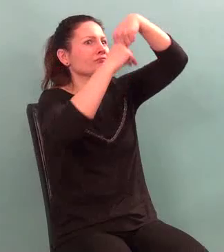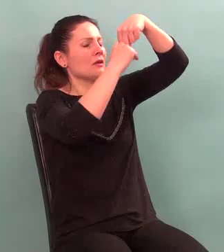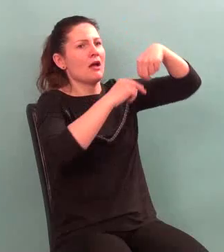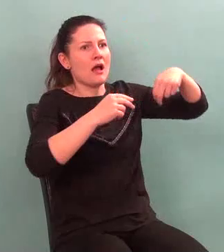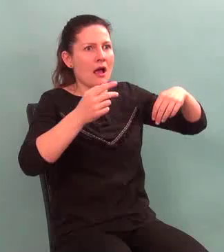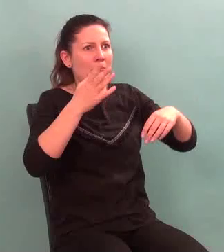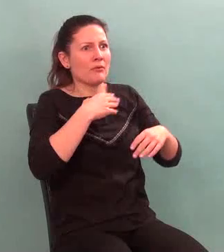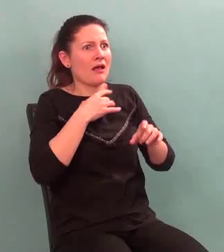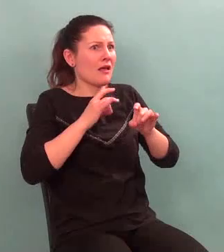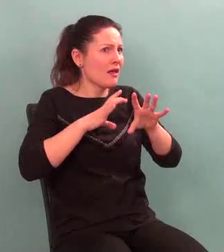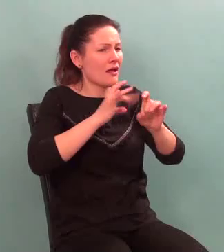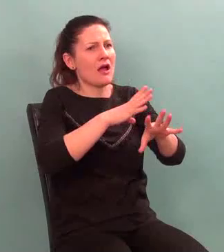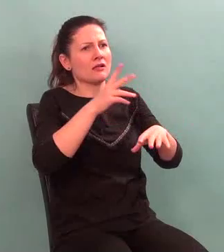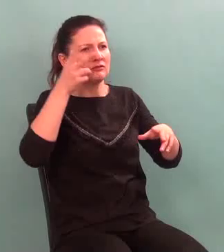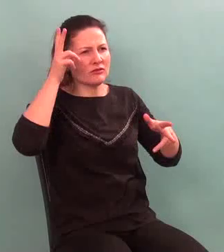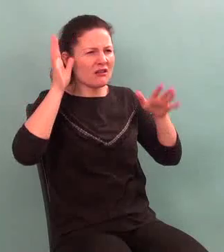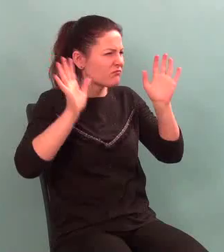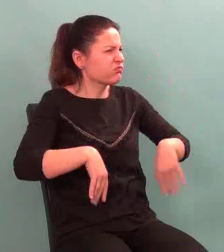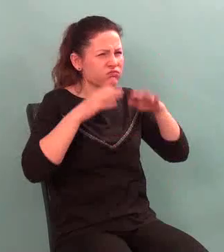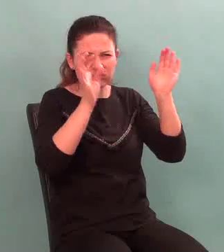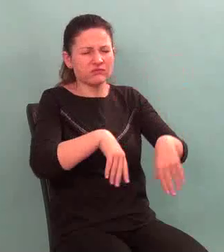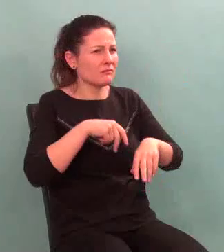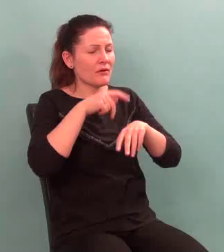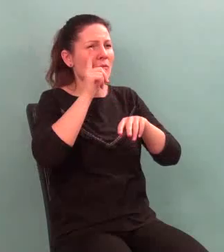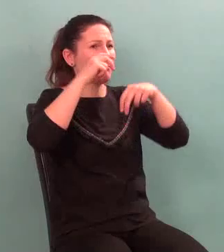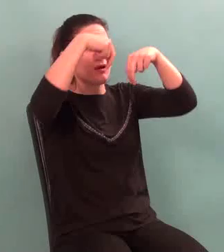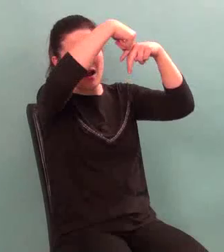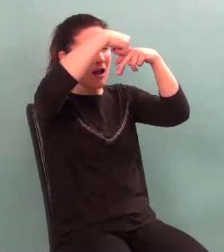Pies biega, jeleń biegnie, a na nim siedzi przestraszony chłopiec.